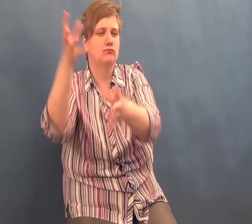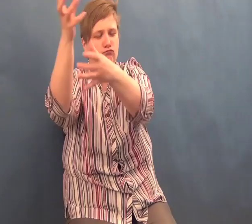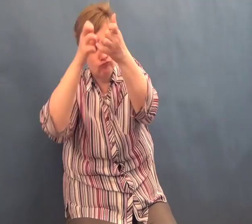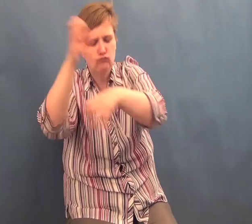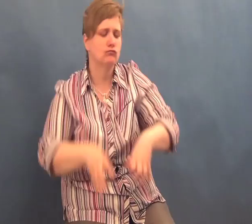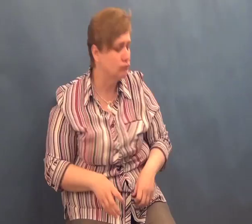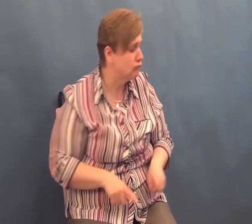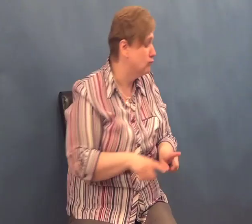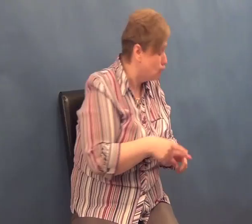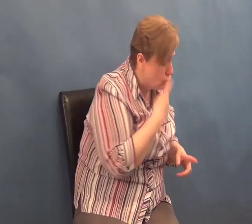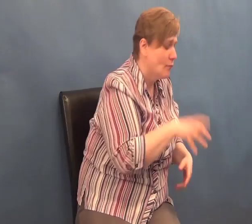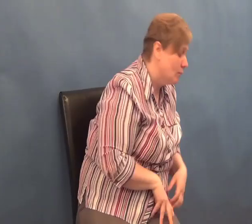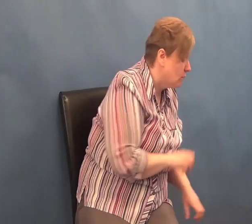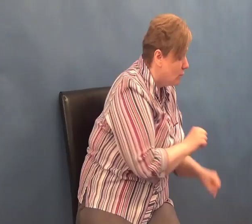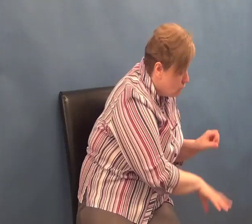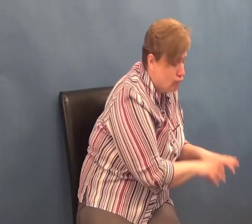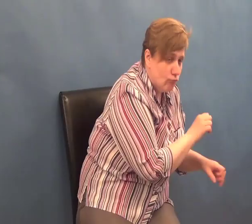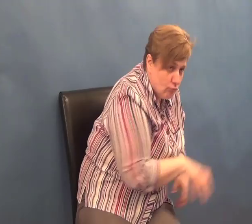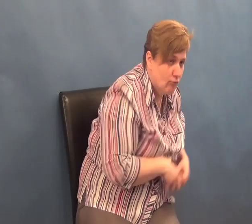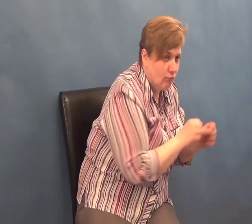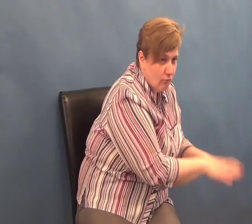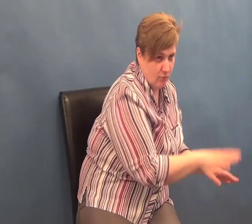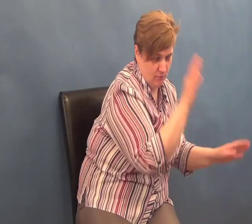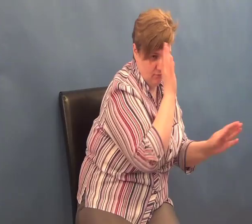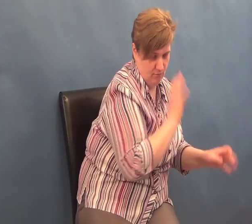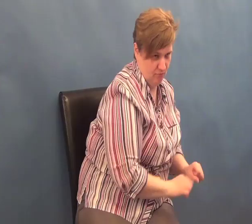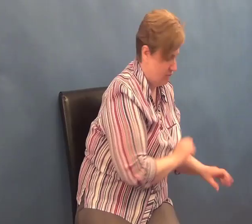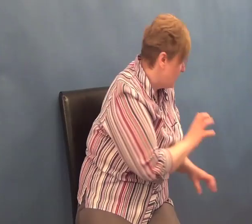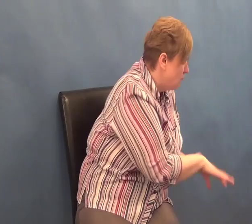Podchodzi do koszy i wrzuca gruszki, nieświadomy niczego.